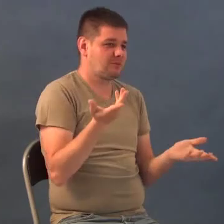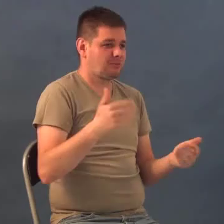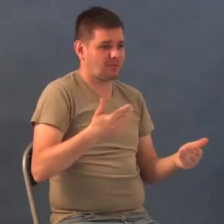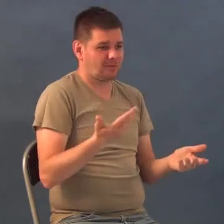Impreza urodzinowa.